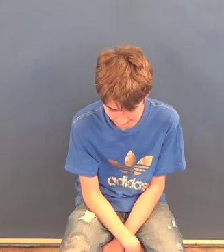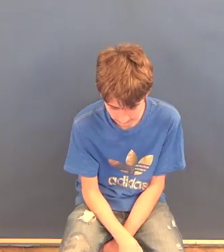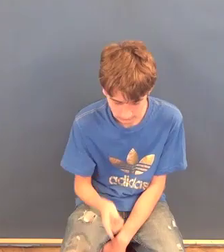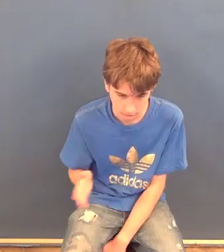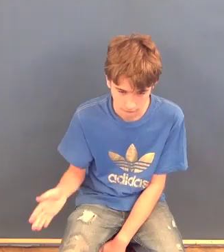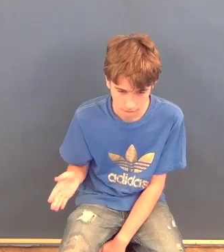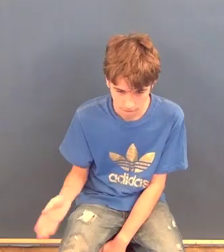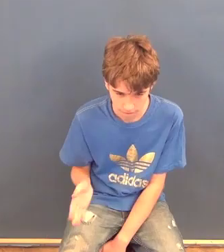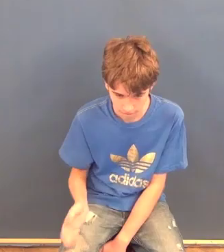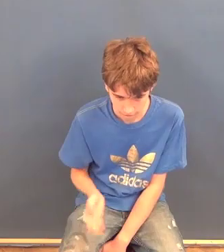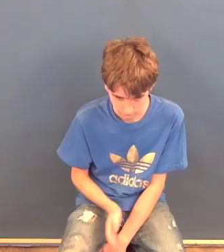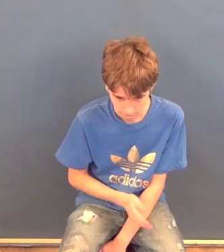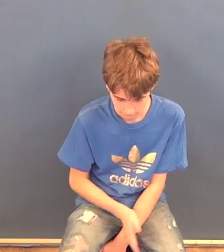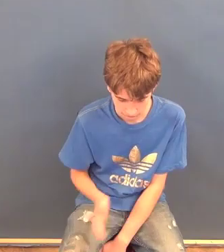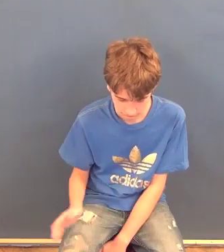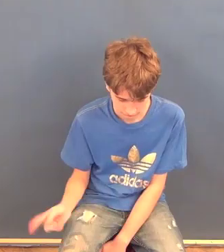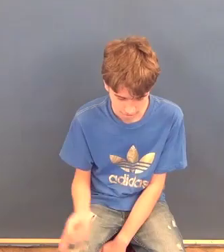Nie wolno piłować.